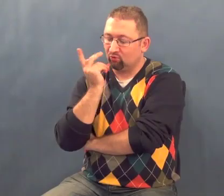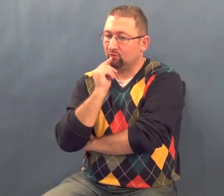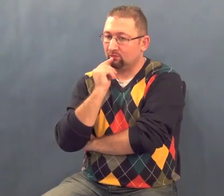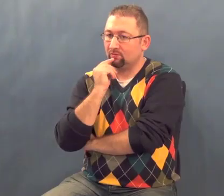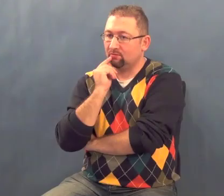No.